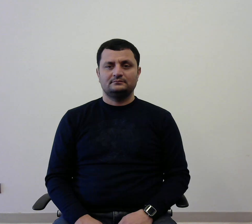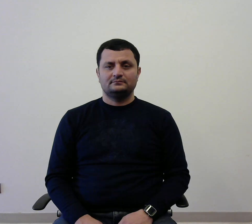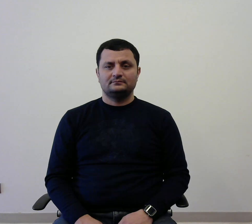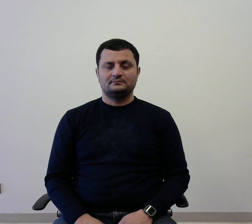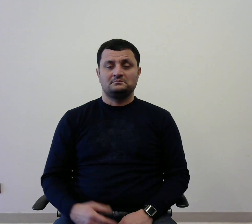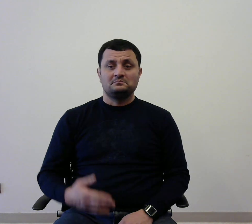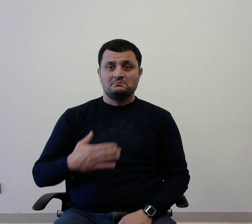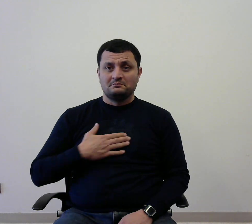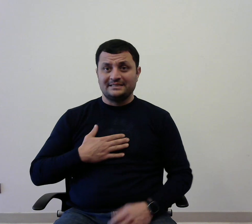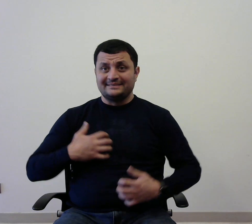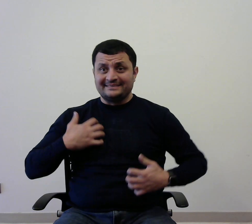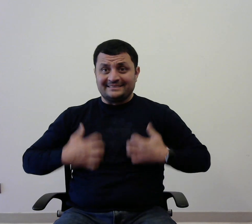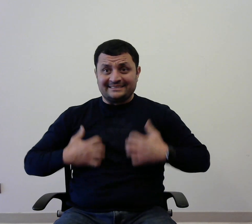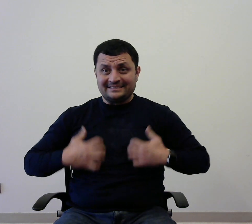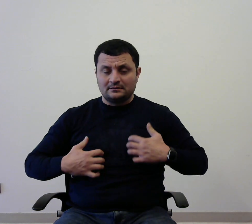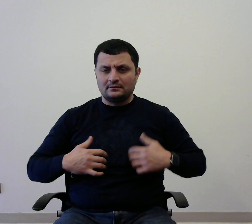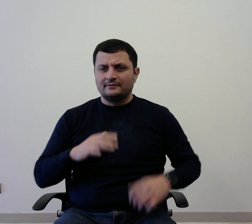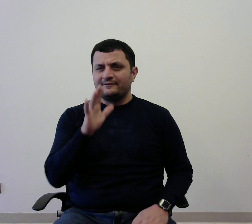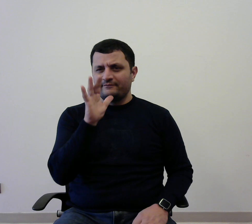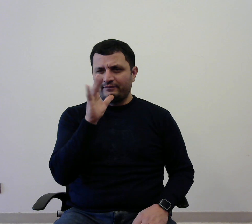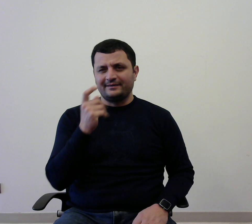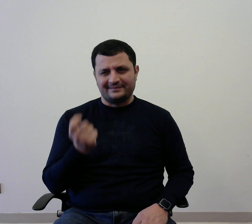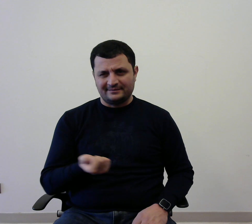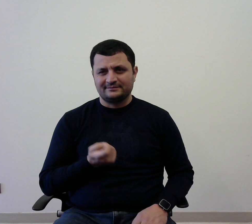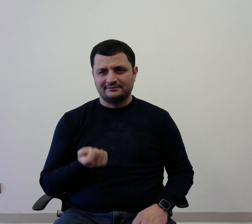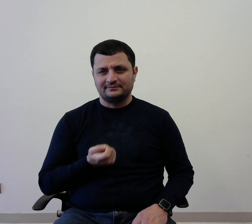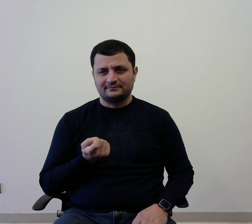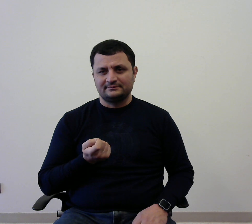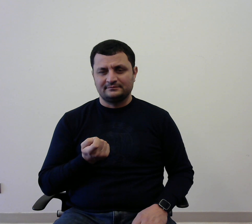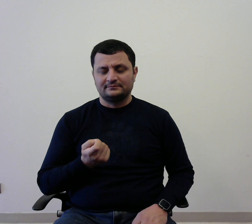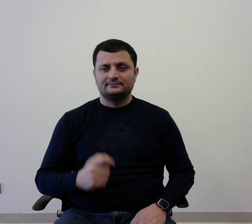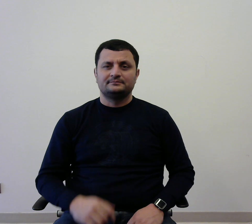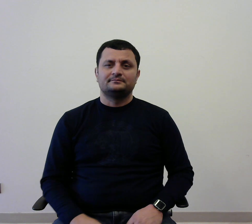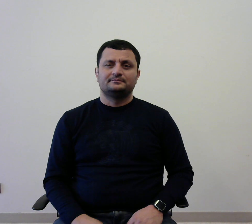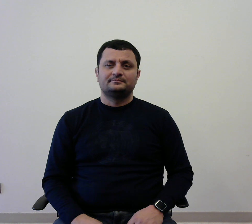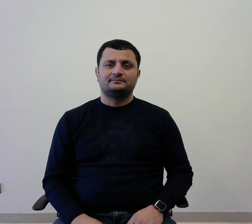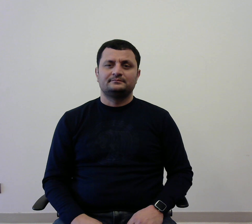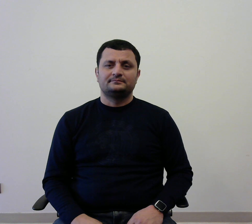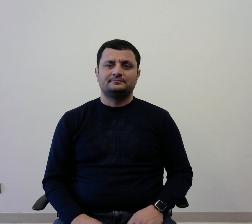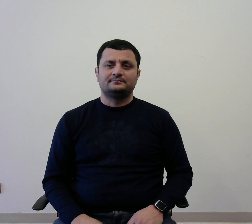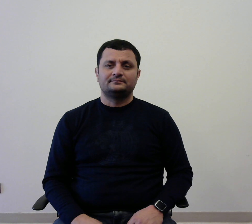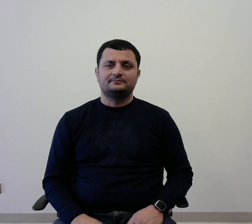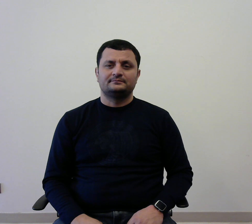Mən tələsirəm, vaxtım azdır